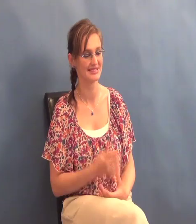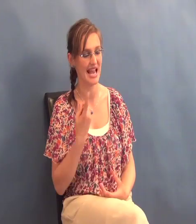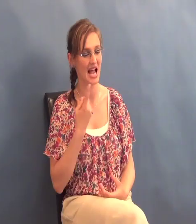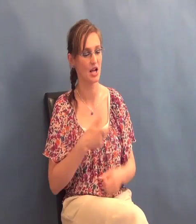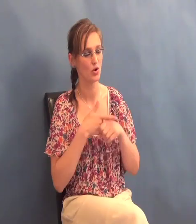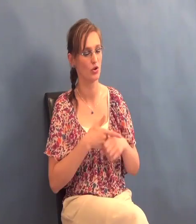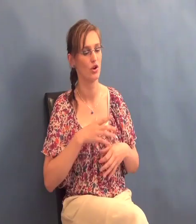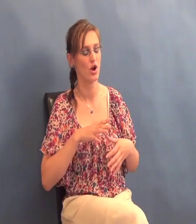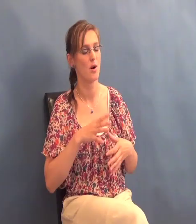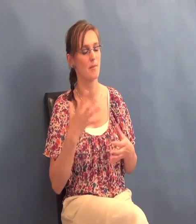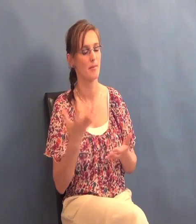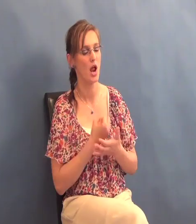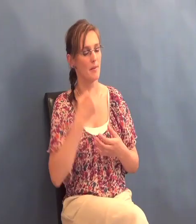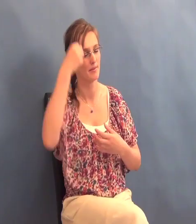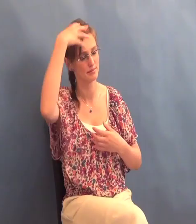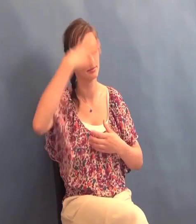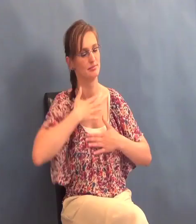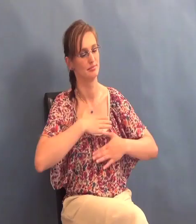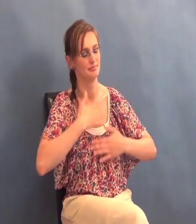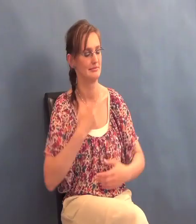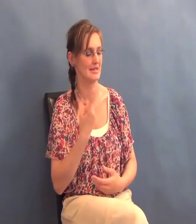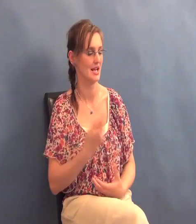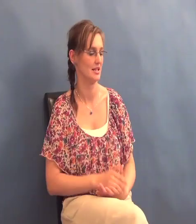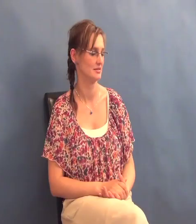Zakaz brania prysznica dla konia.